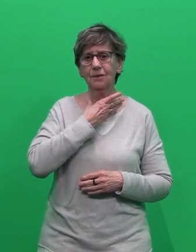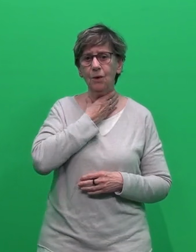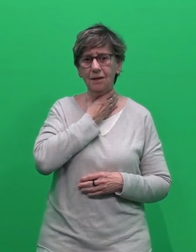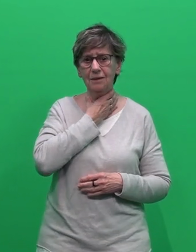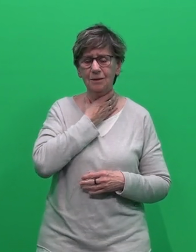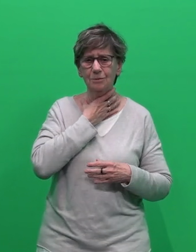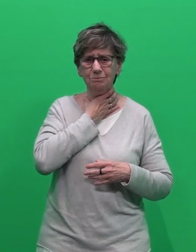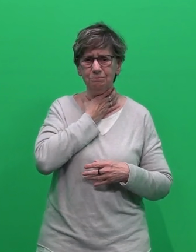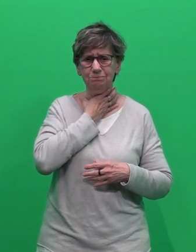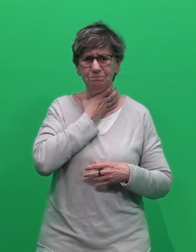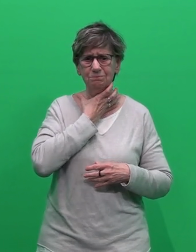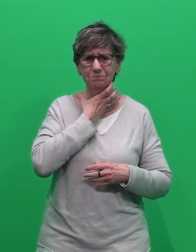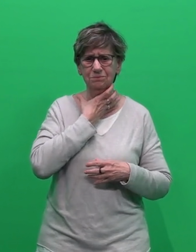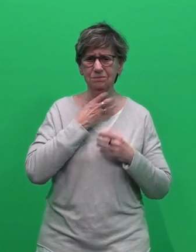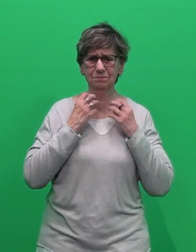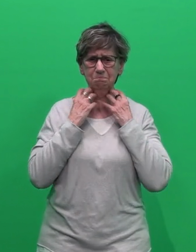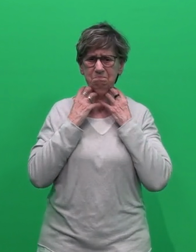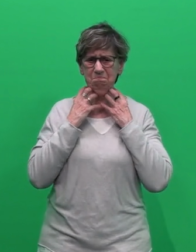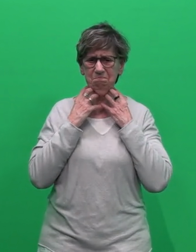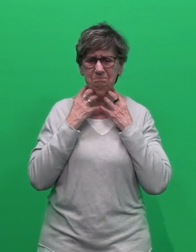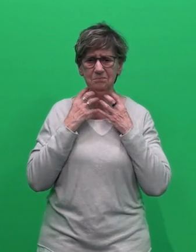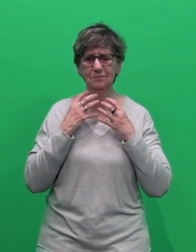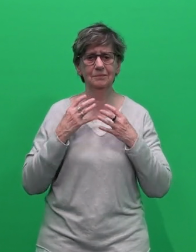Tinc el coll inflat, dels costats també el tinc inflat.